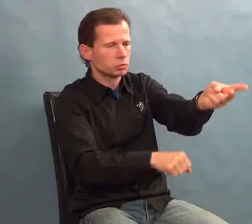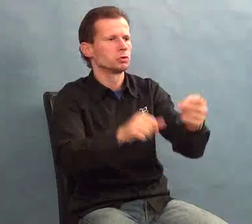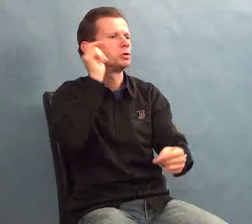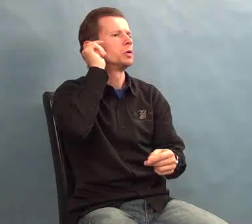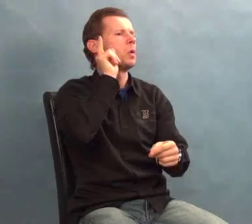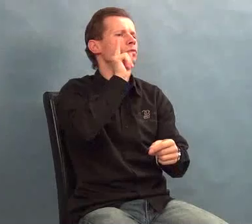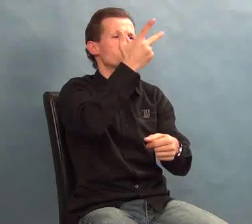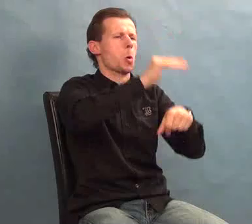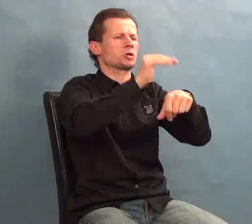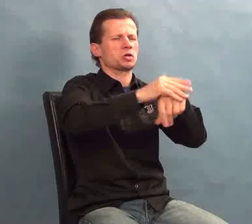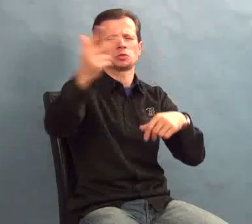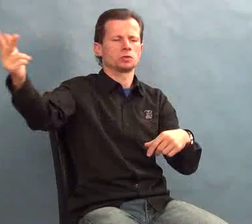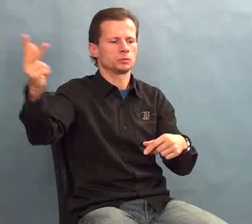Trzech kolegów podchodzi do chłopca.